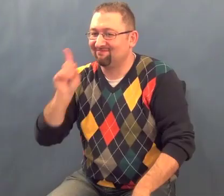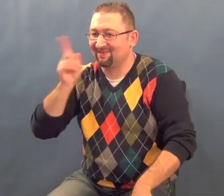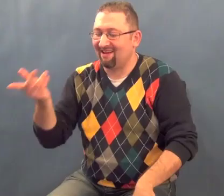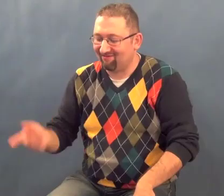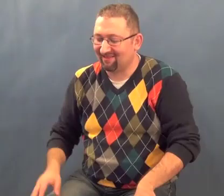Prawda.